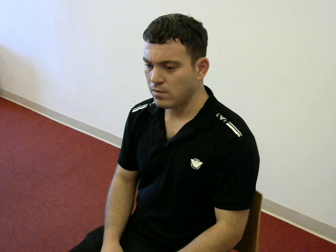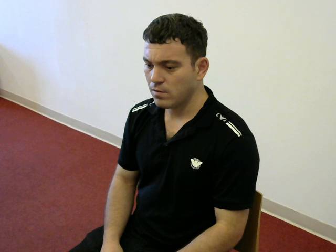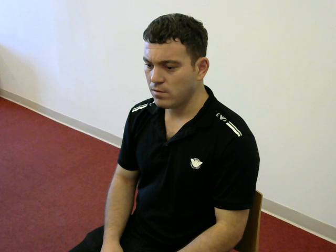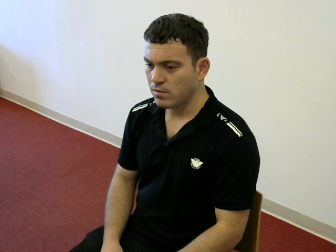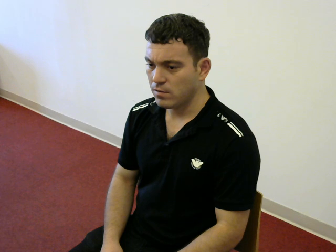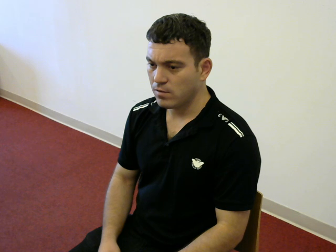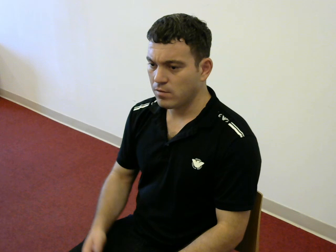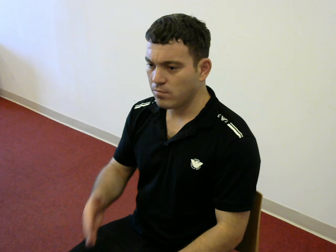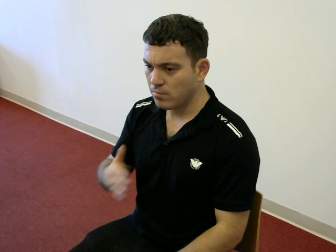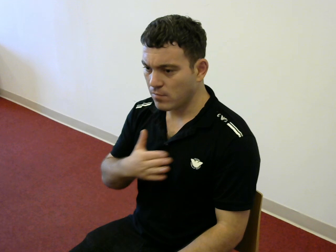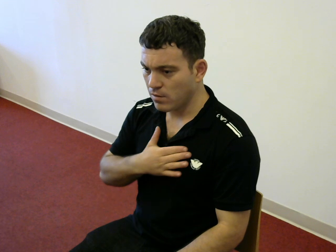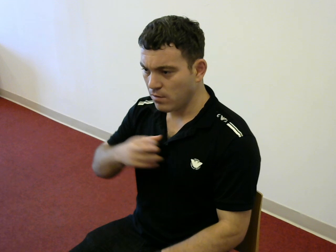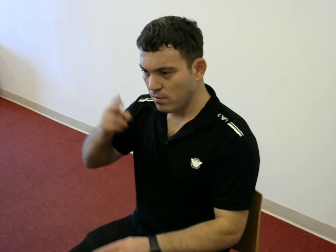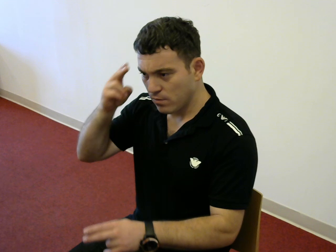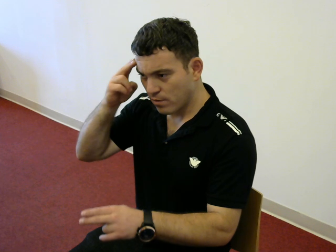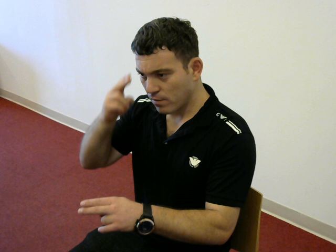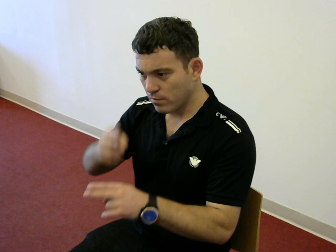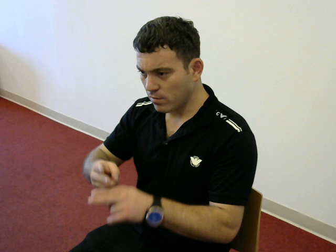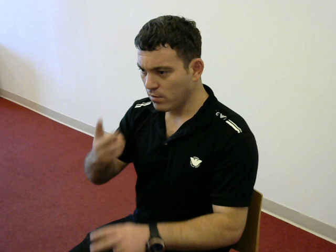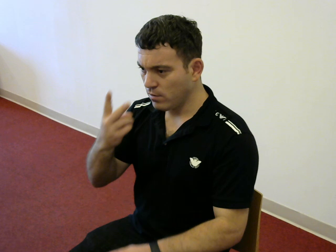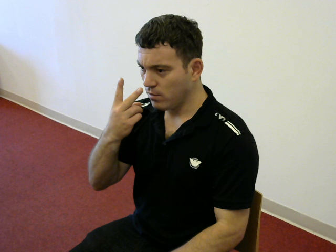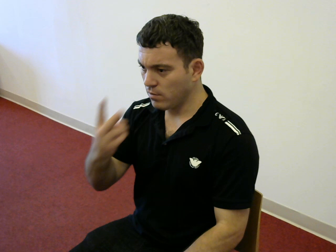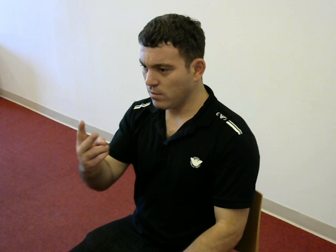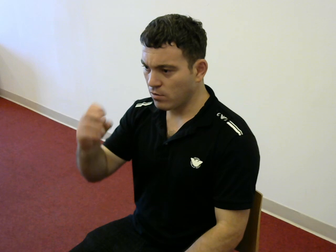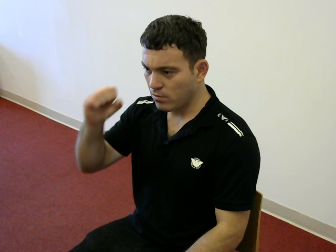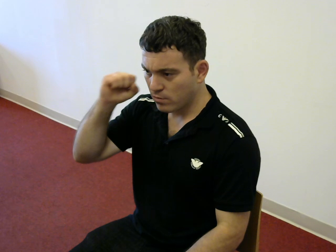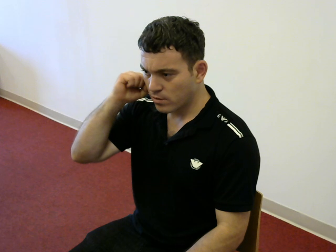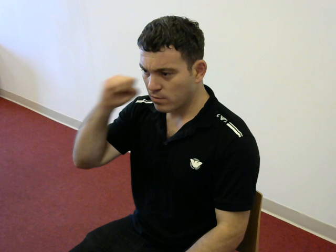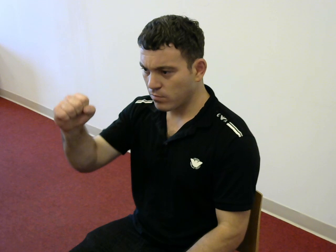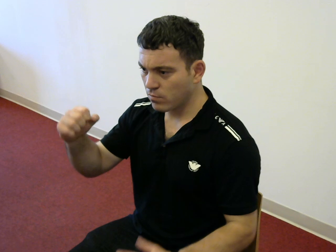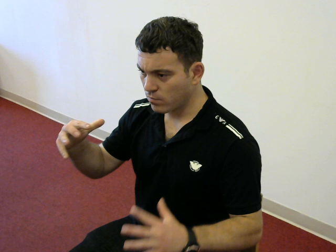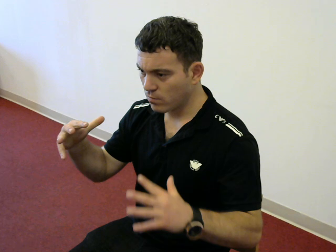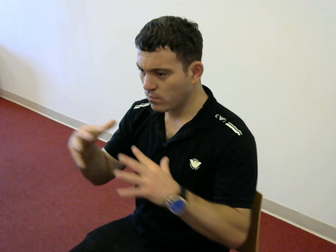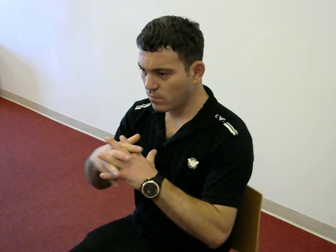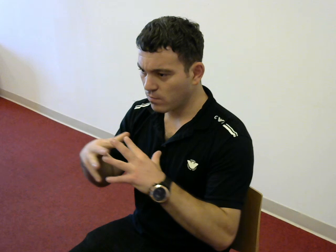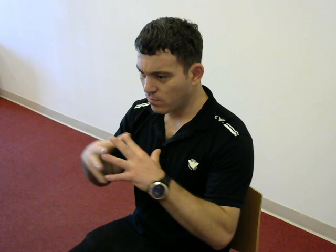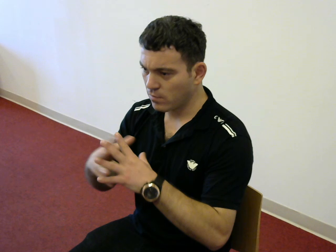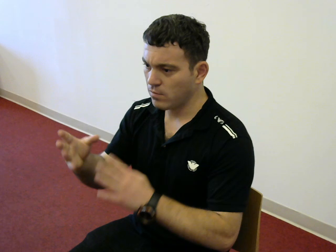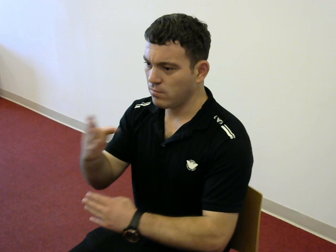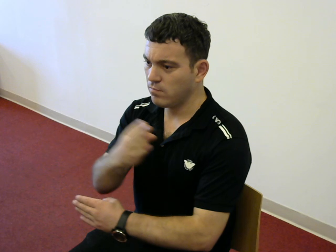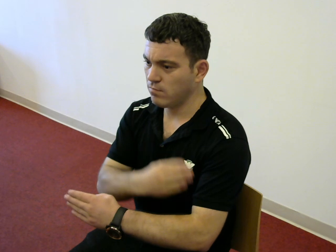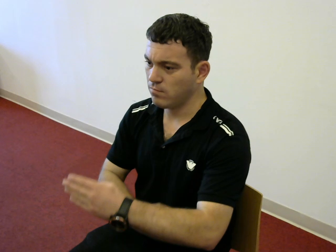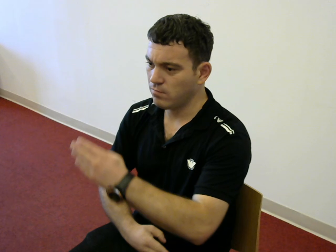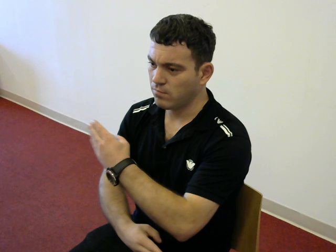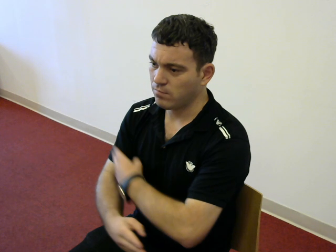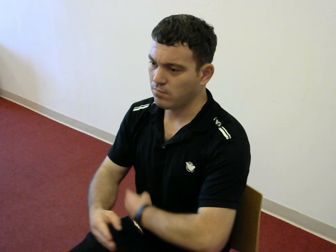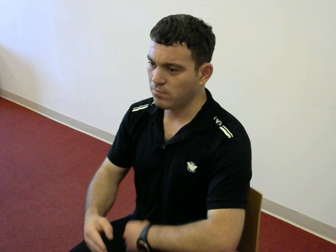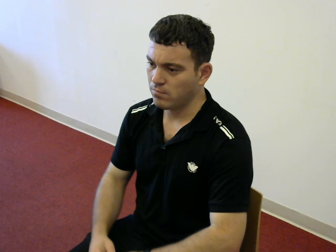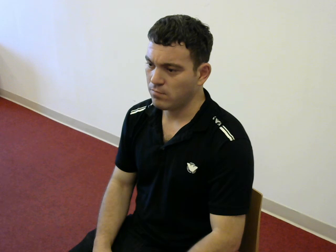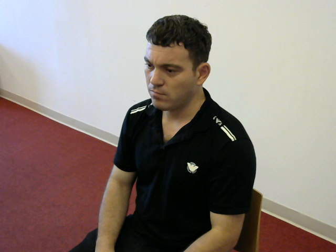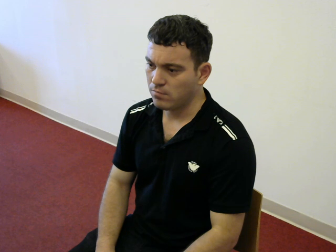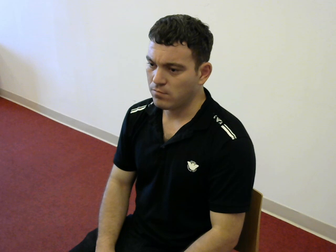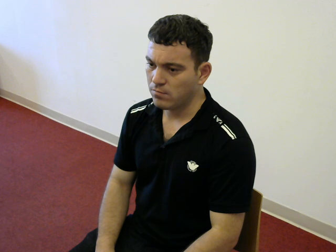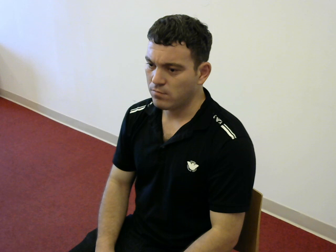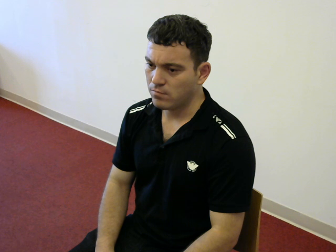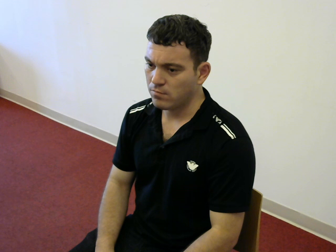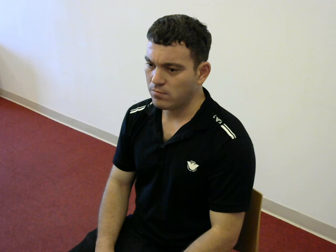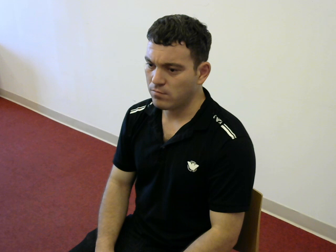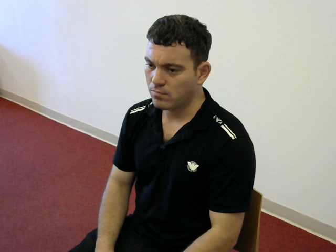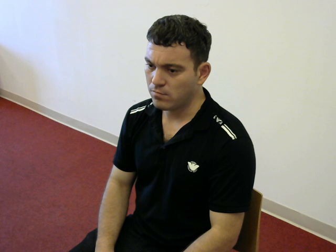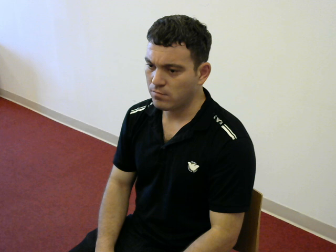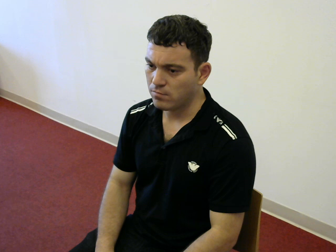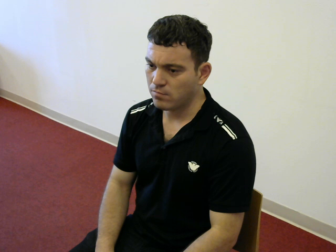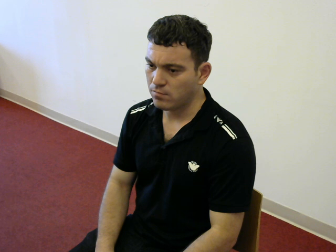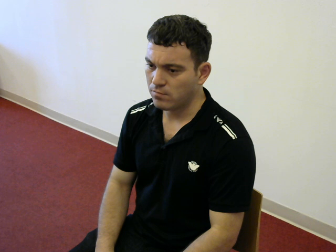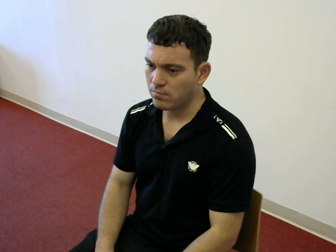Mənim qardaşım 2-ci Qarabağ müharibəsinin qazisidir